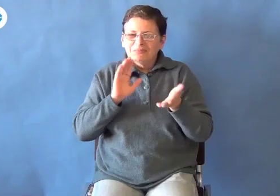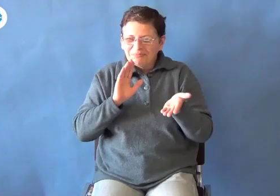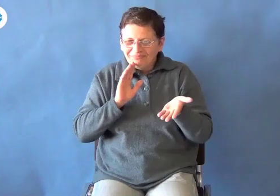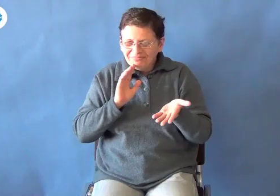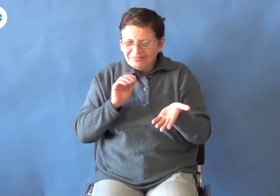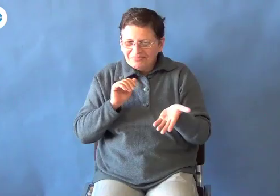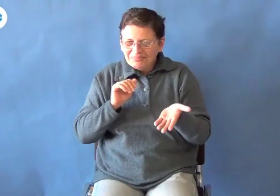Podobne do...